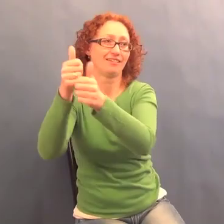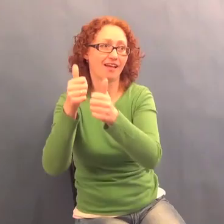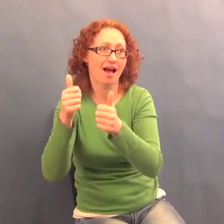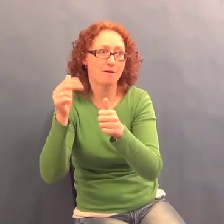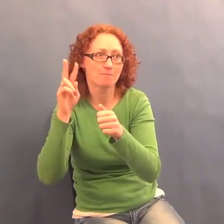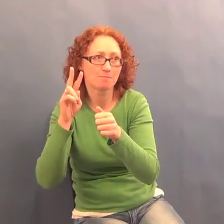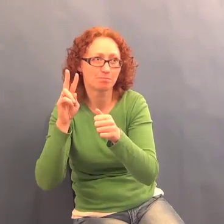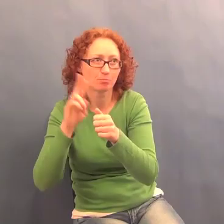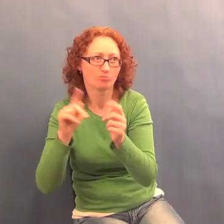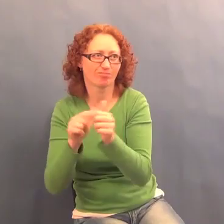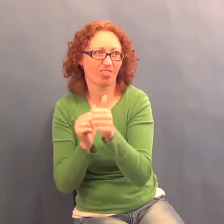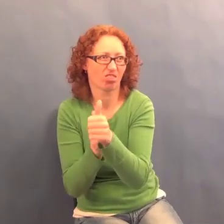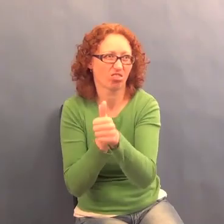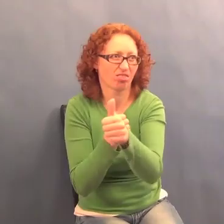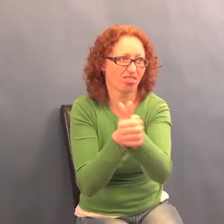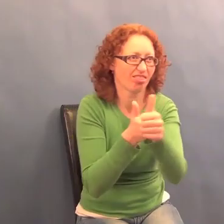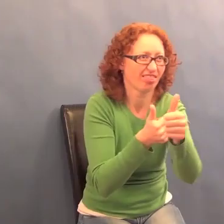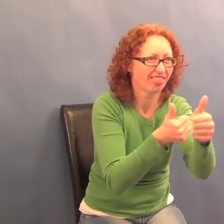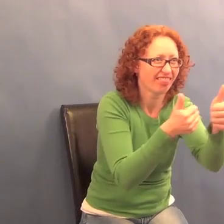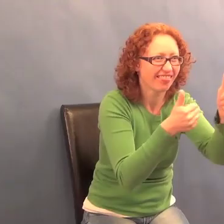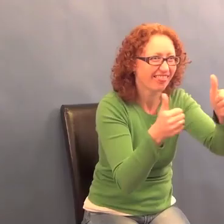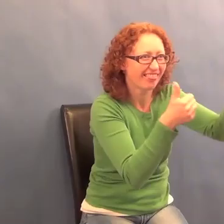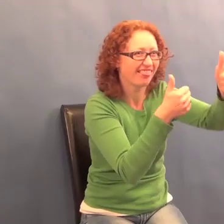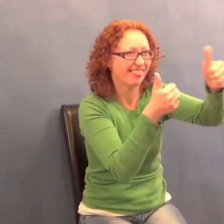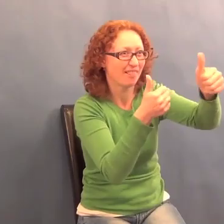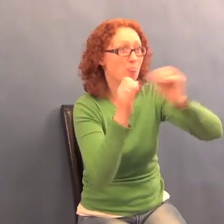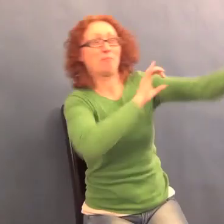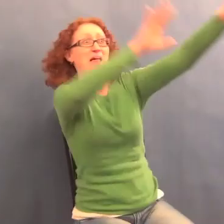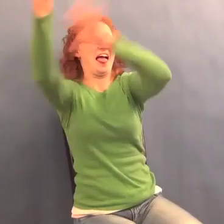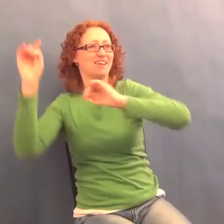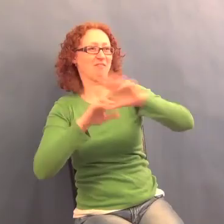Policjant goni Charliego Chaplina, ale potem udaje mu się uciec.